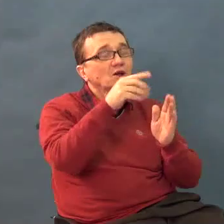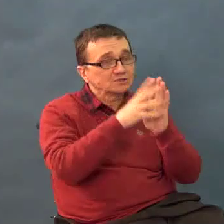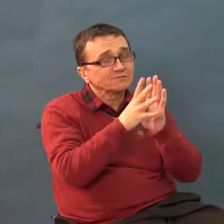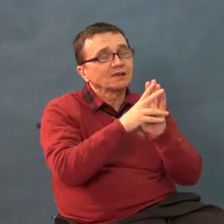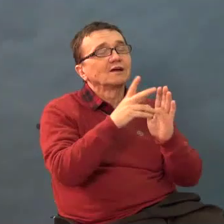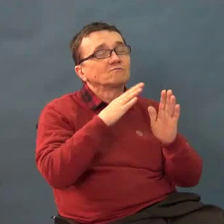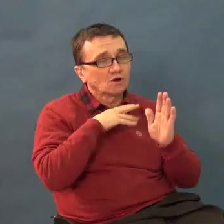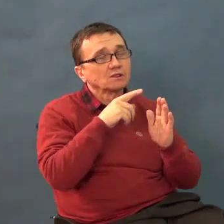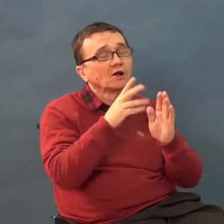Dziewiętnasta jest wolna.